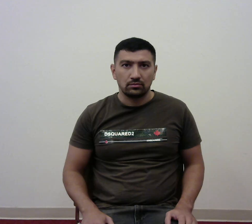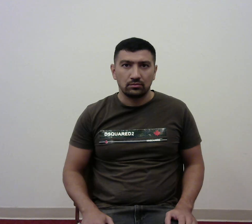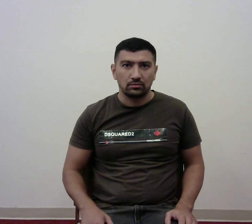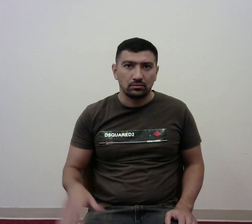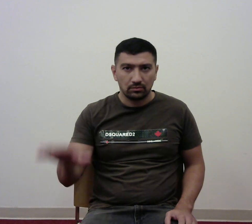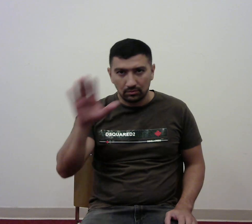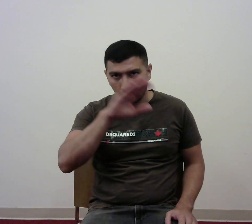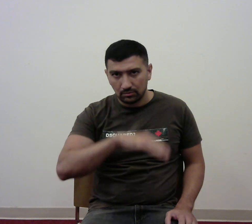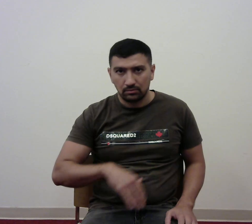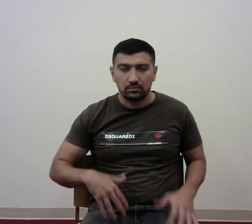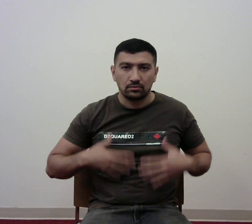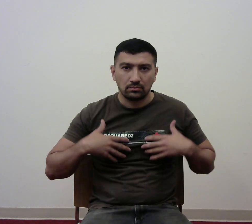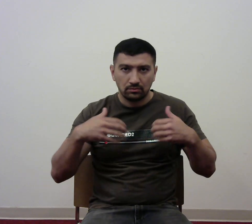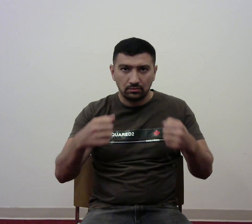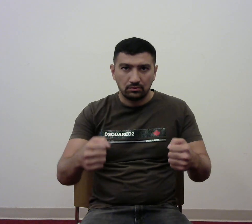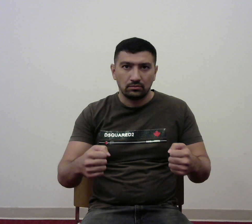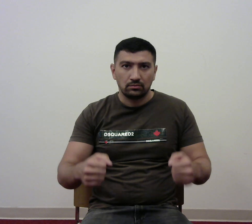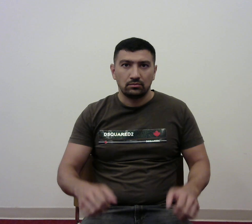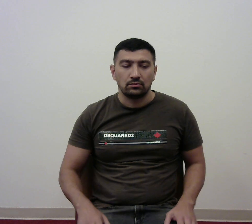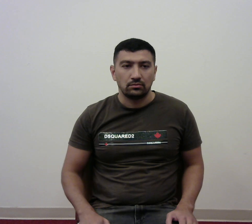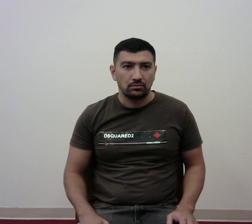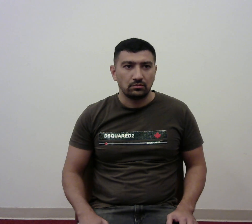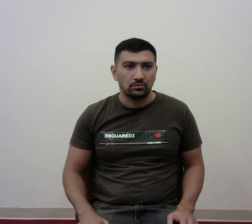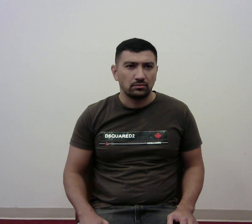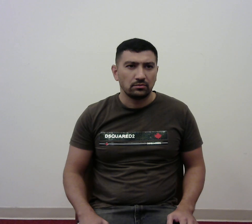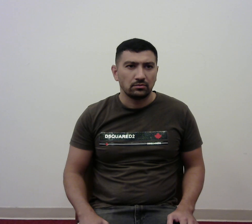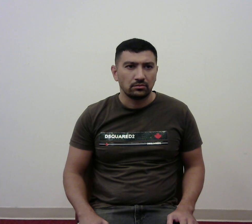Hamınızı salamlayıram